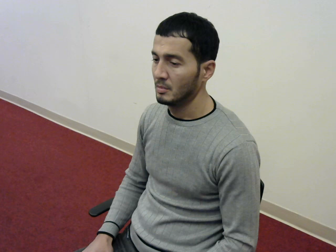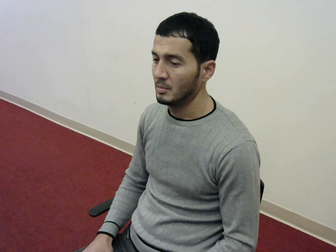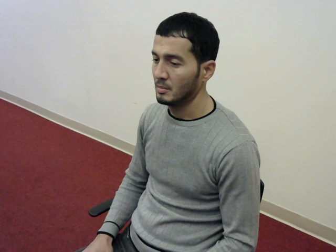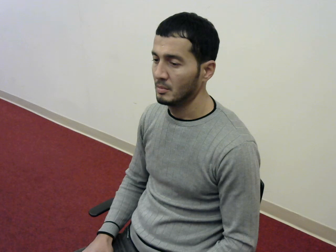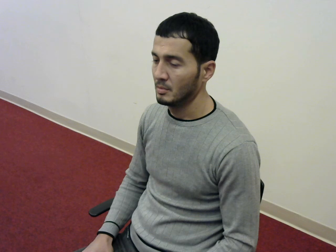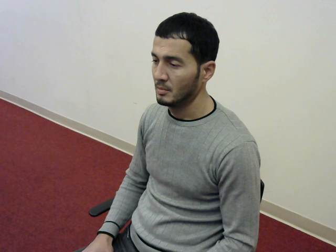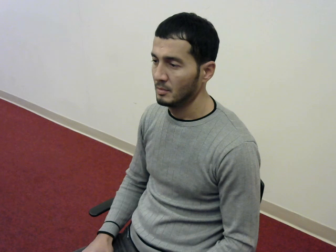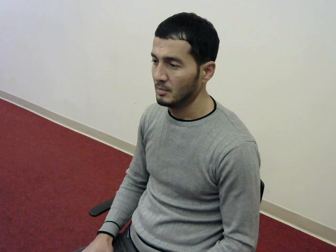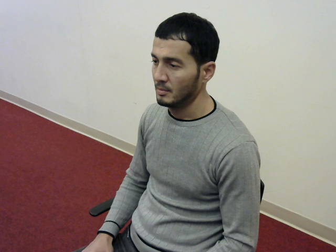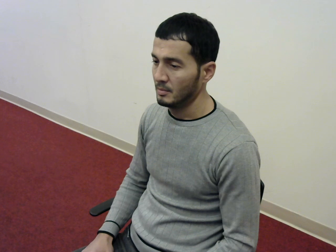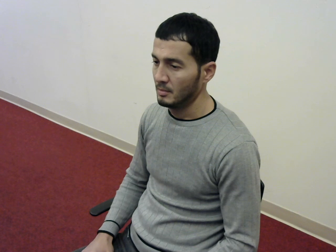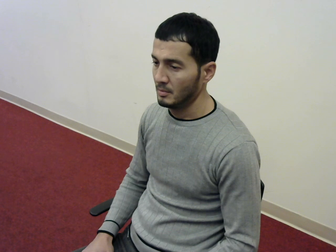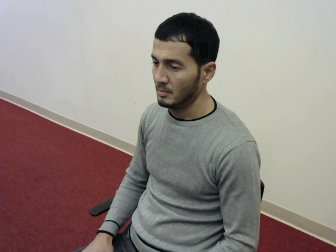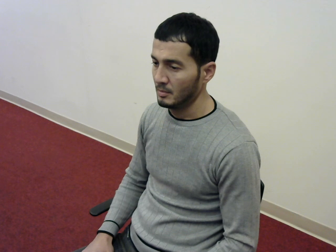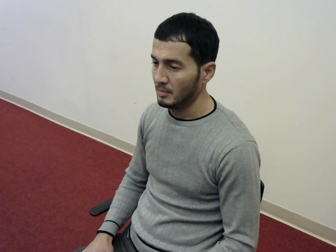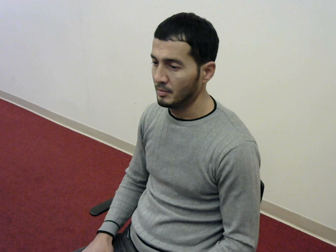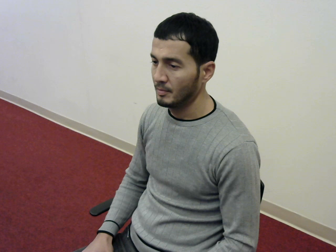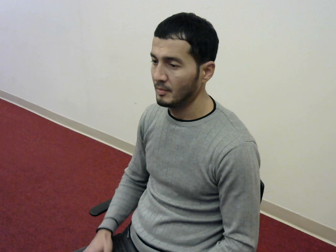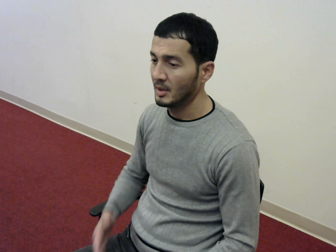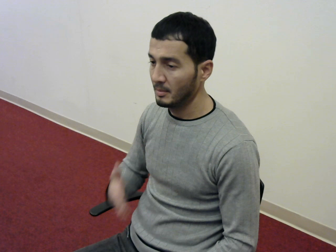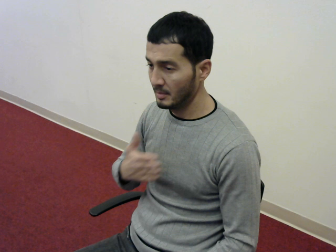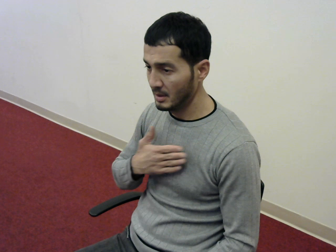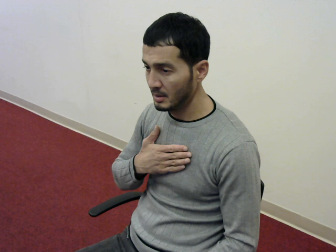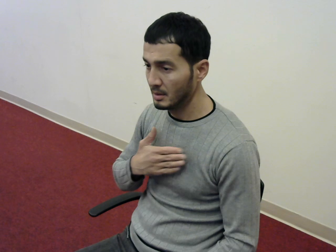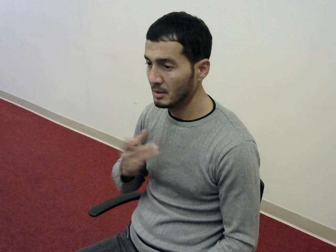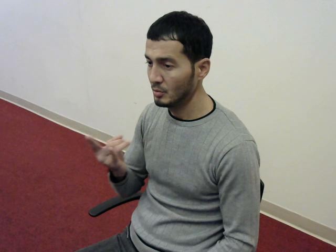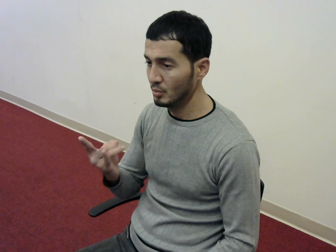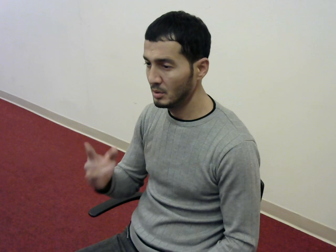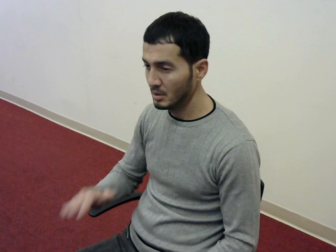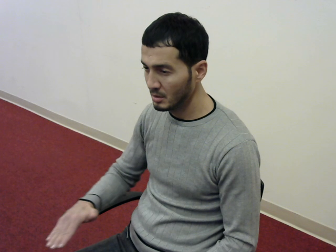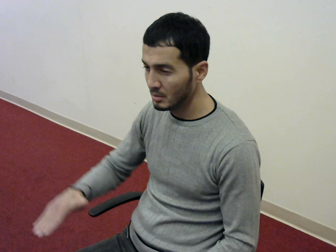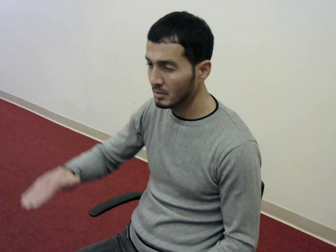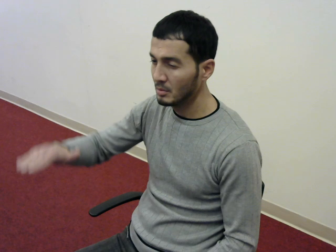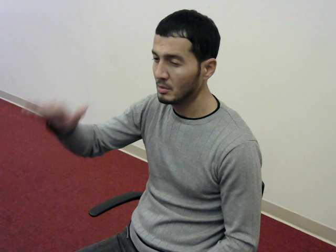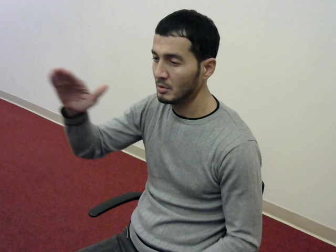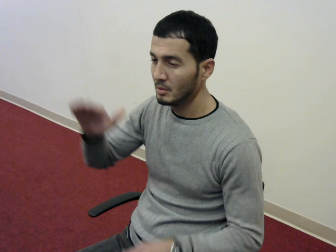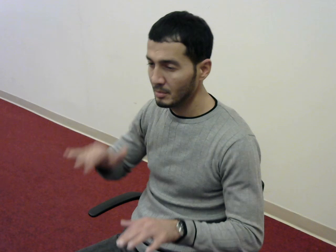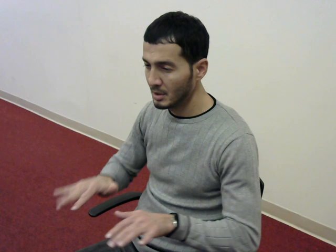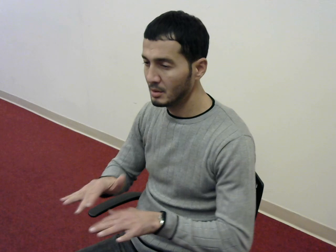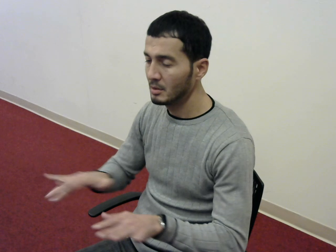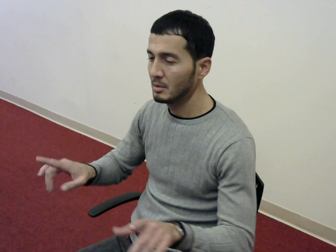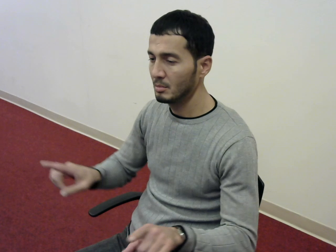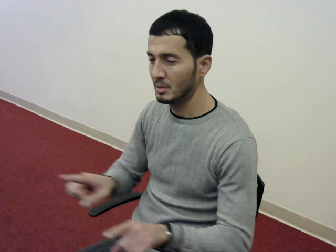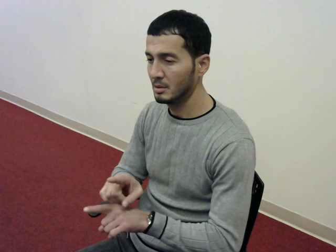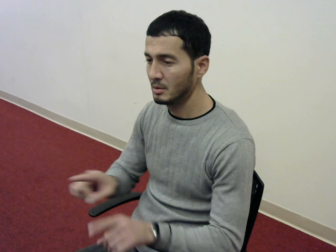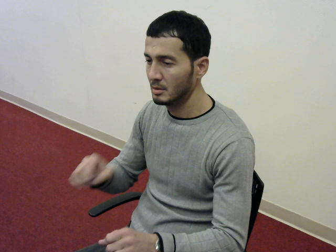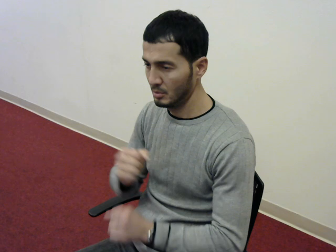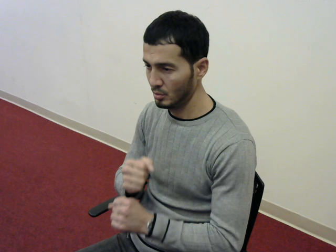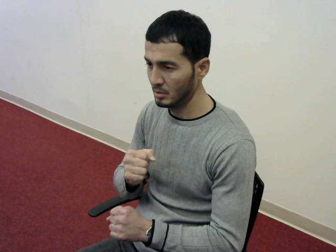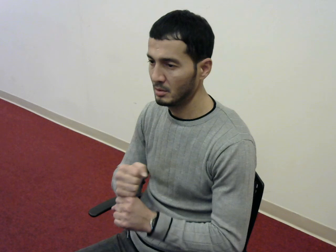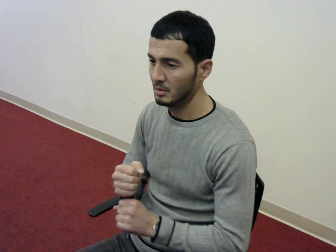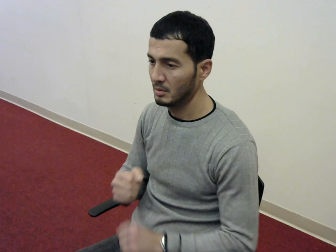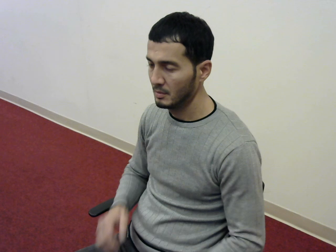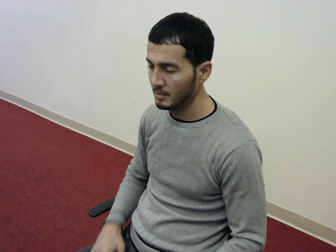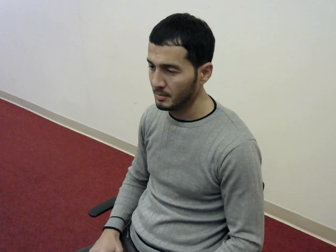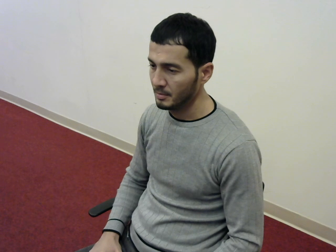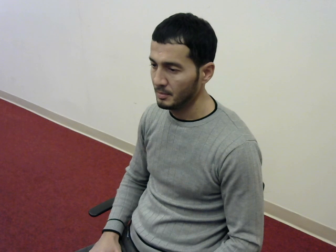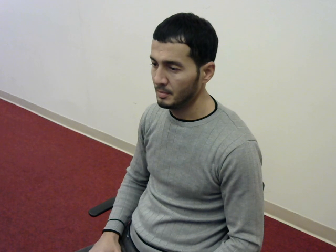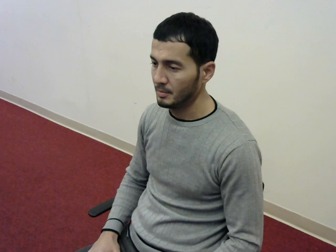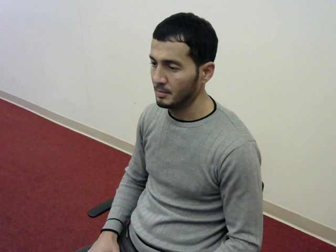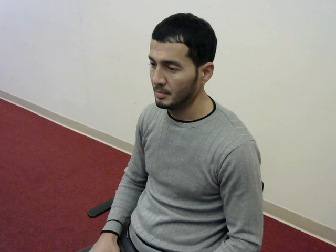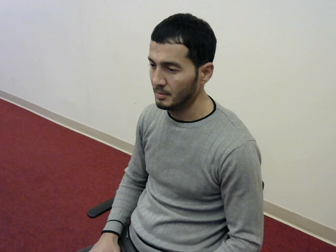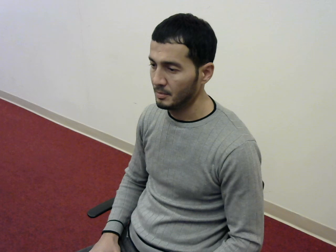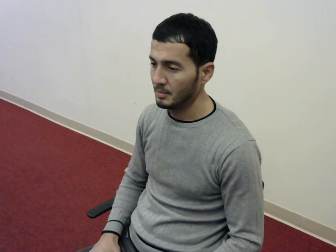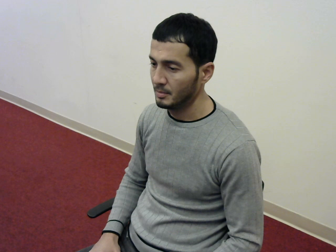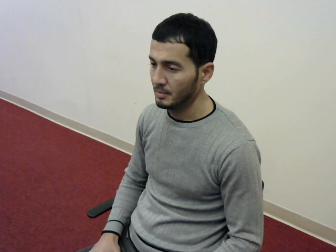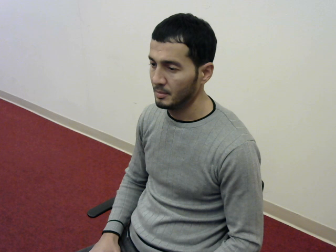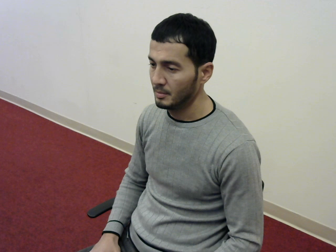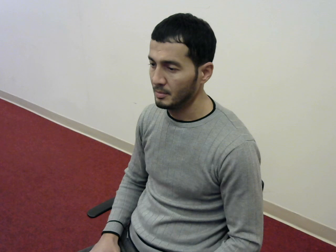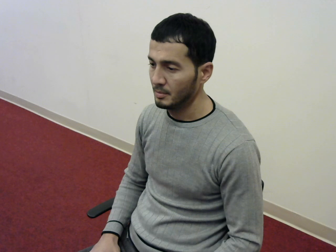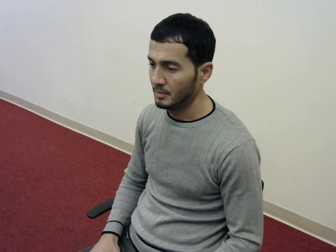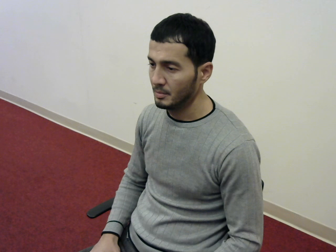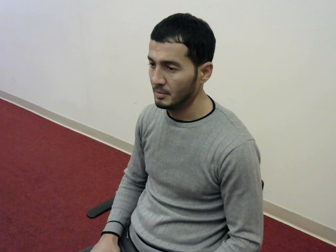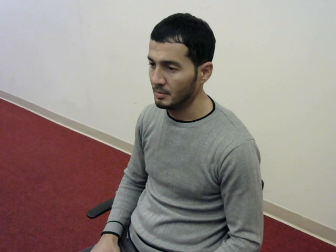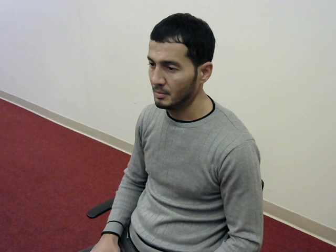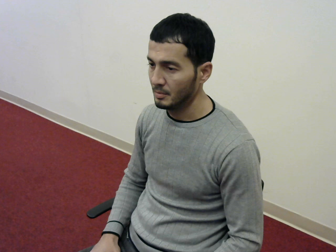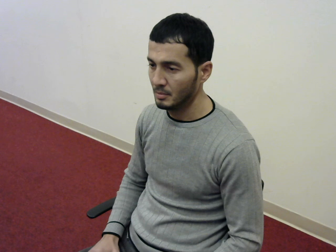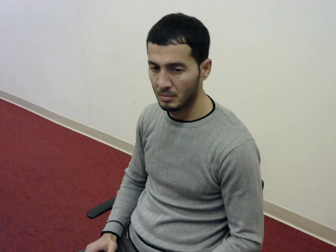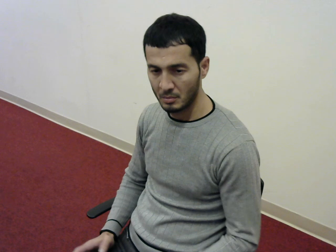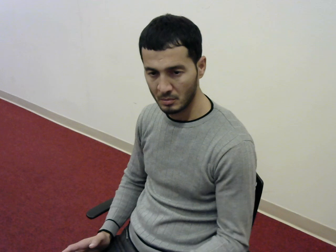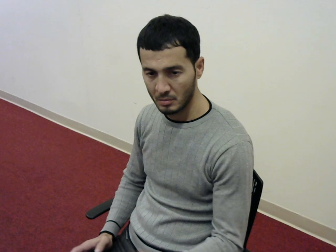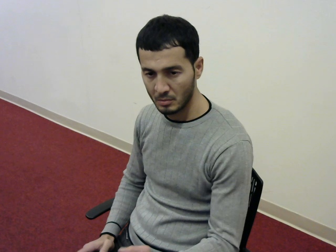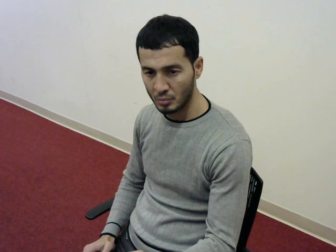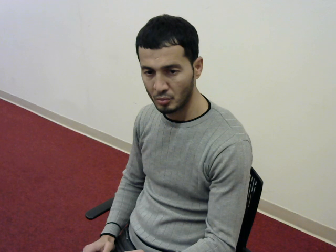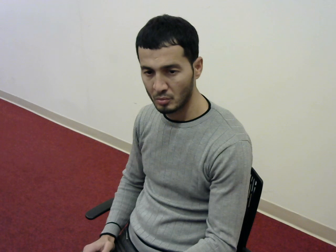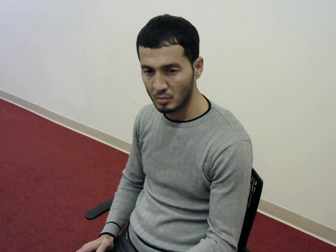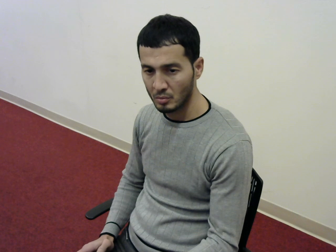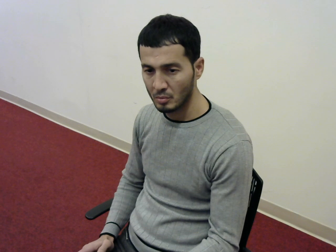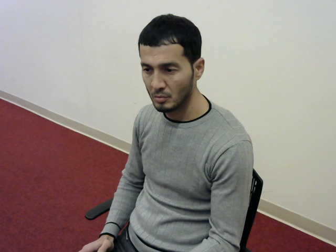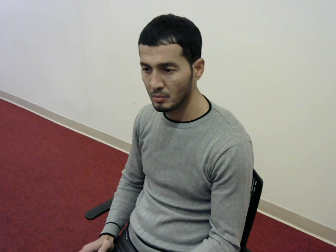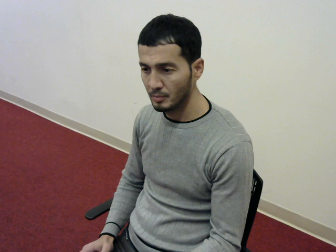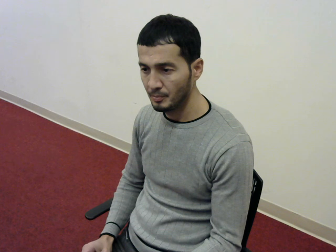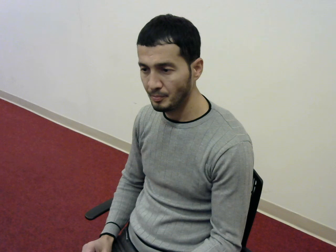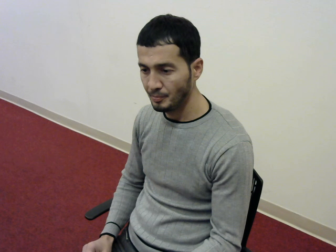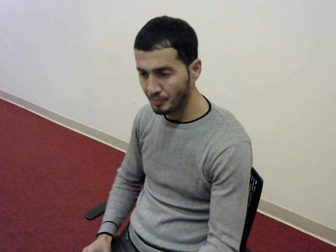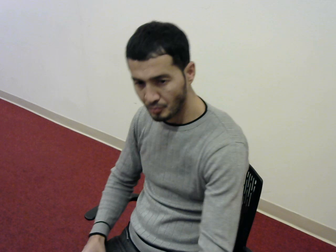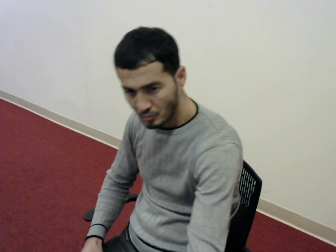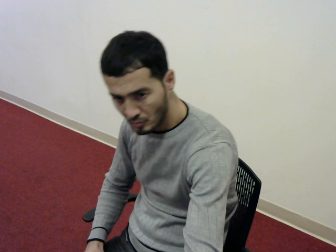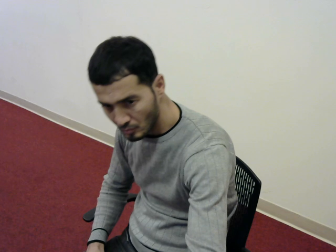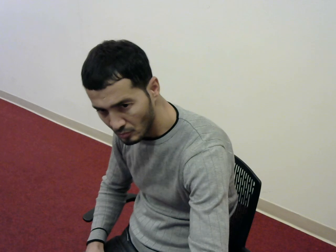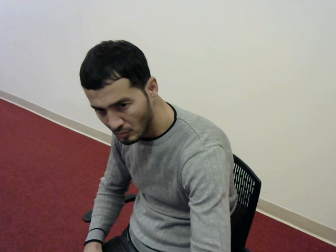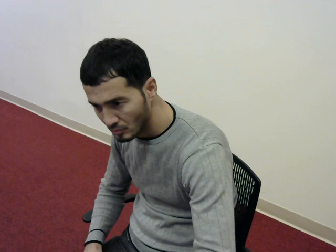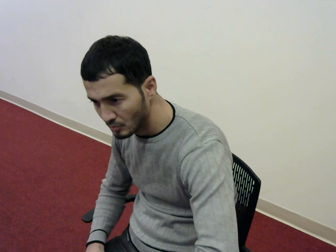Mən uşaq vaxtından pianoda ifa edirəm